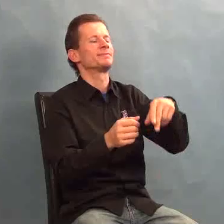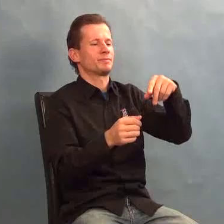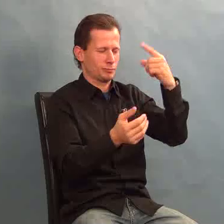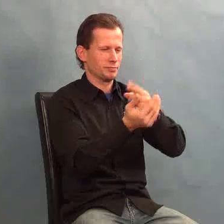Udało się przewrócić kota.